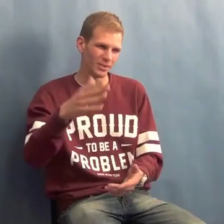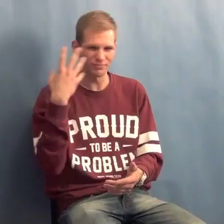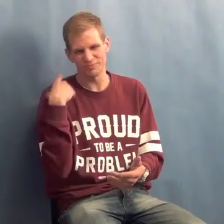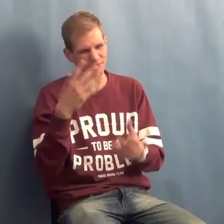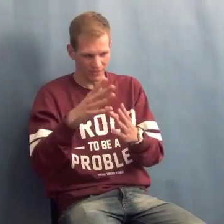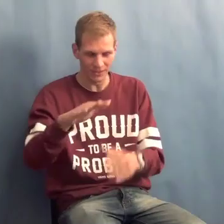Mały.